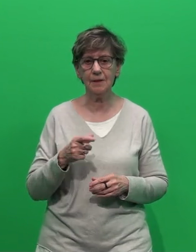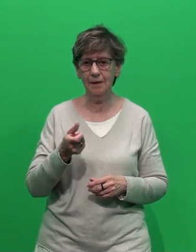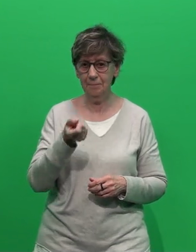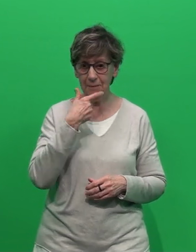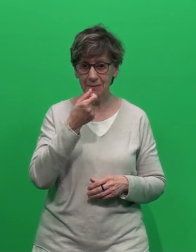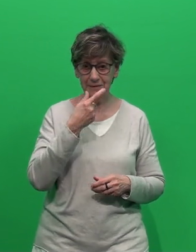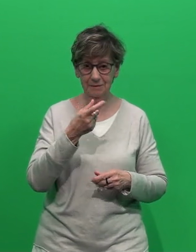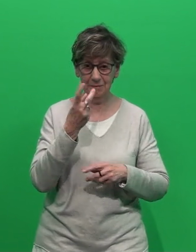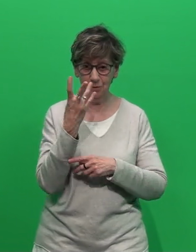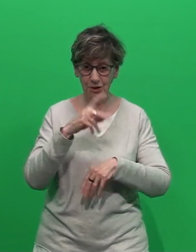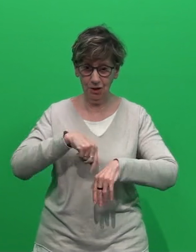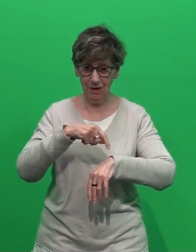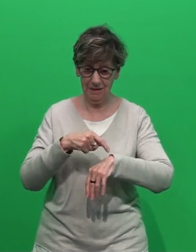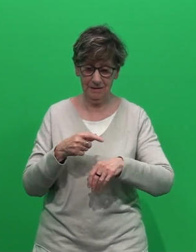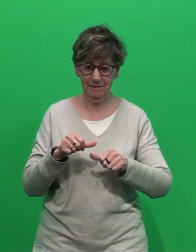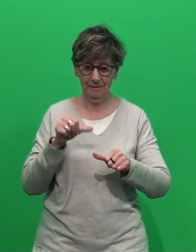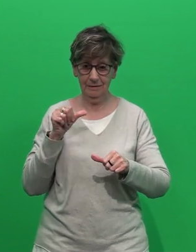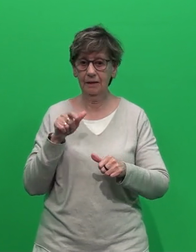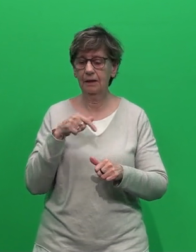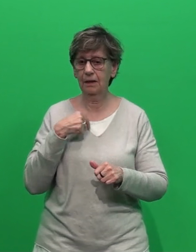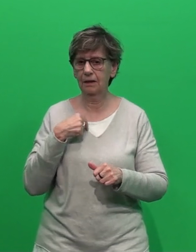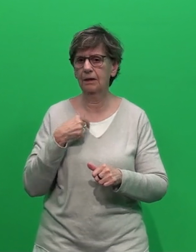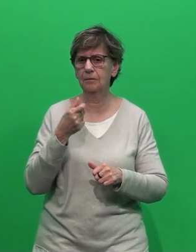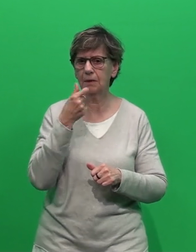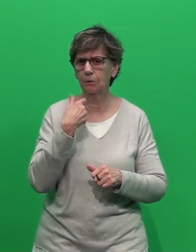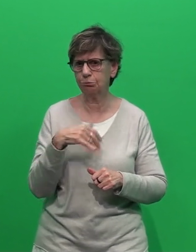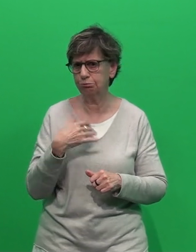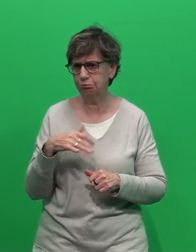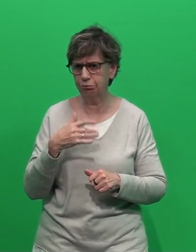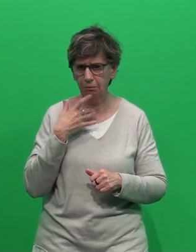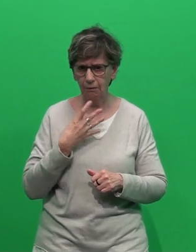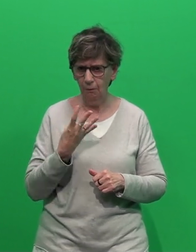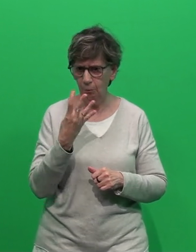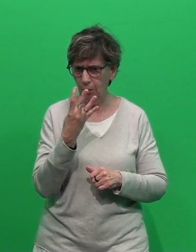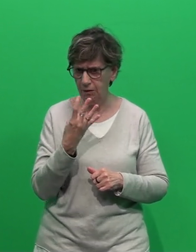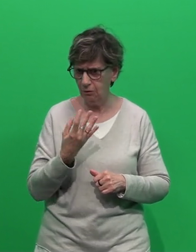En les últimes vint-i-quatre hores he pres bastantes pastilles, quatre.